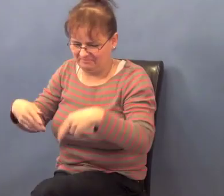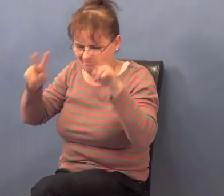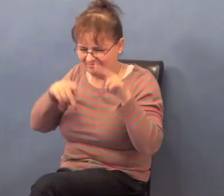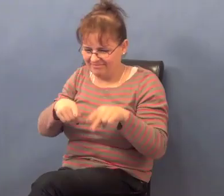Następny.